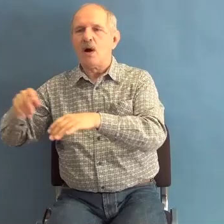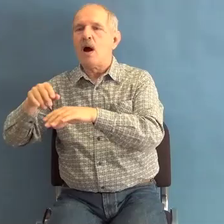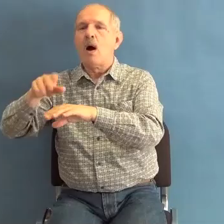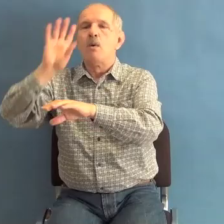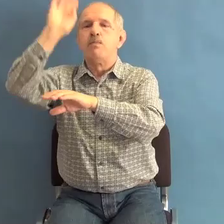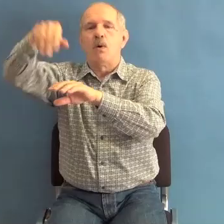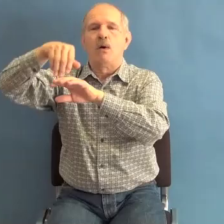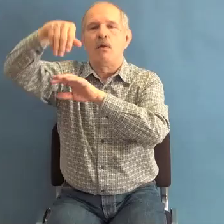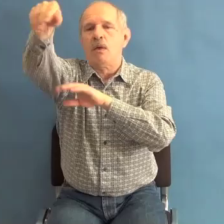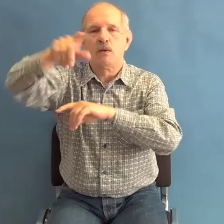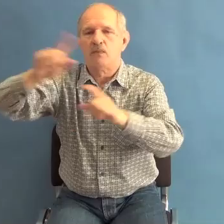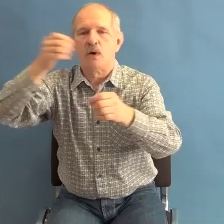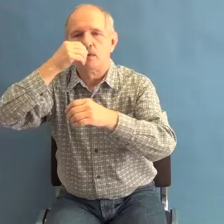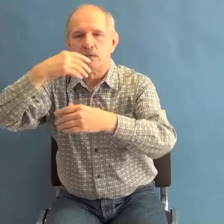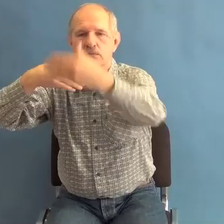A dalej, poza tym miejscem, nie wolno jeść.